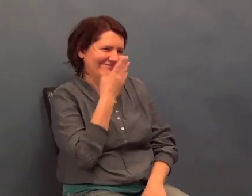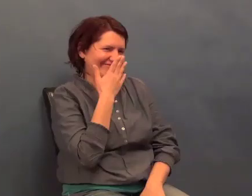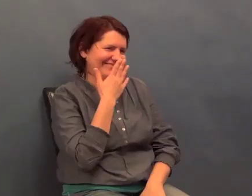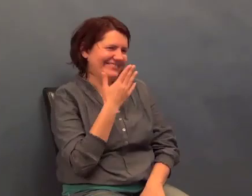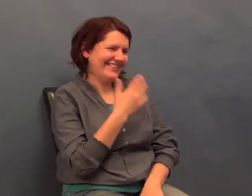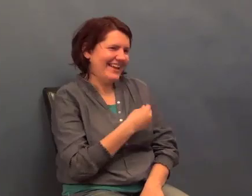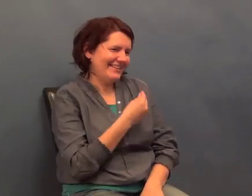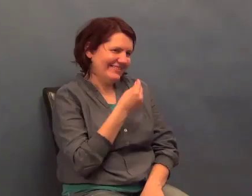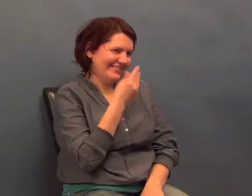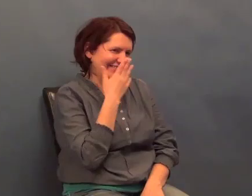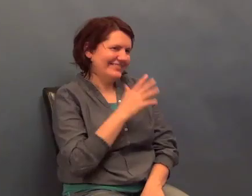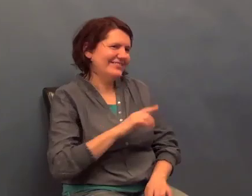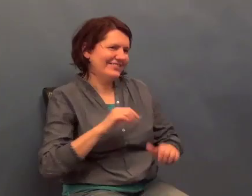A tu proszę...